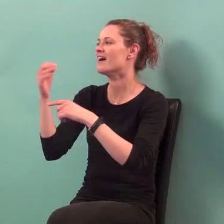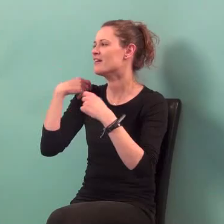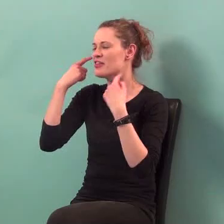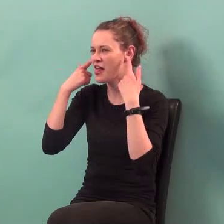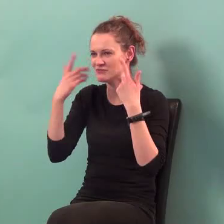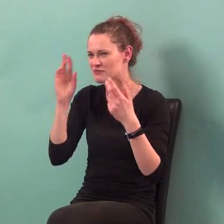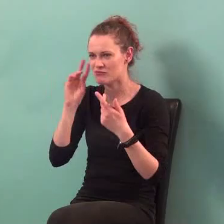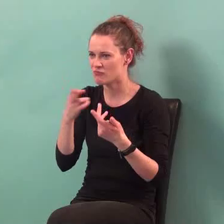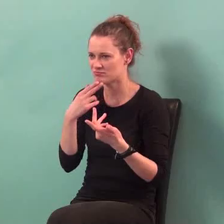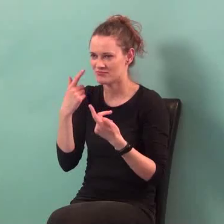"Nie słyszałem, jestem głuchy."